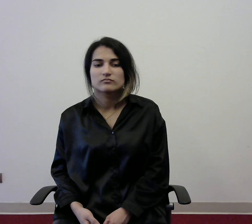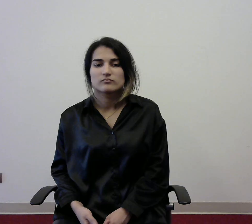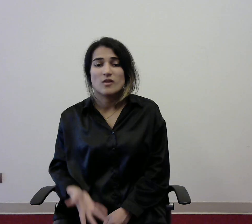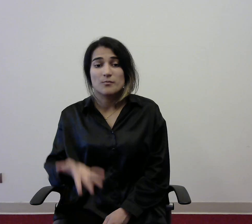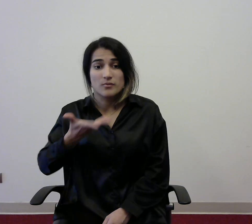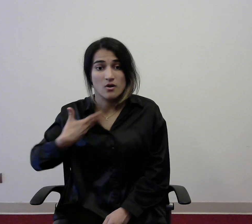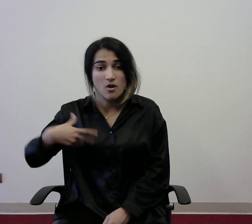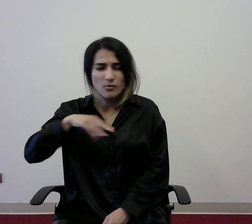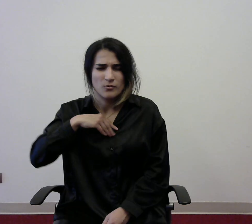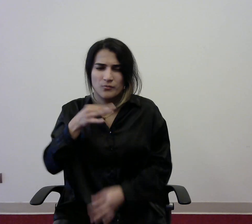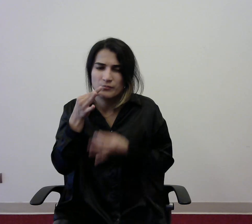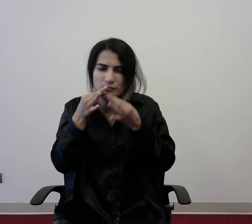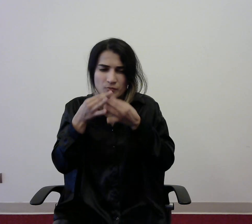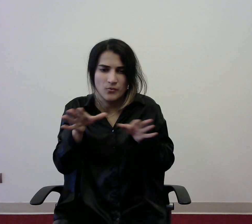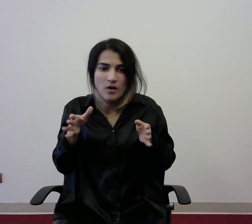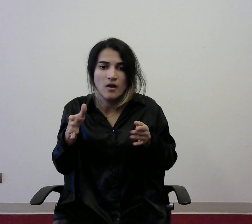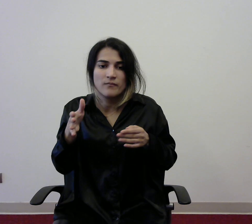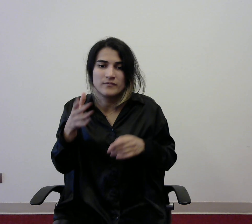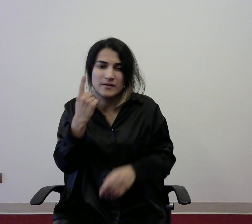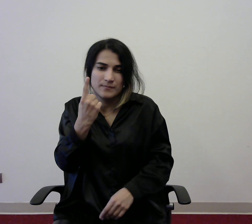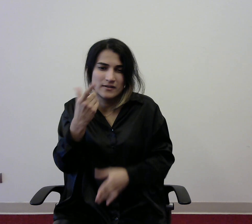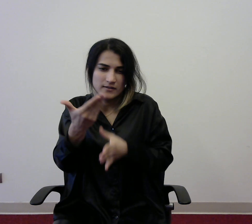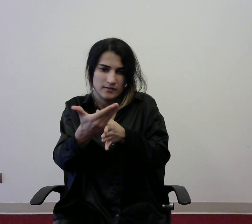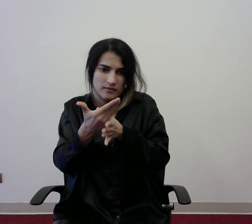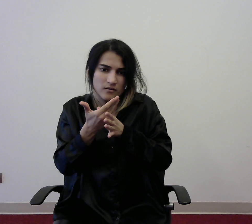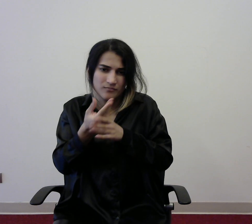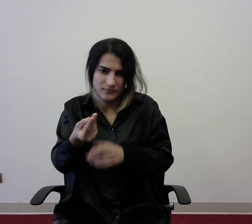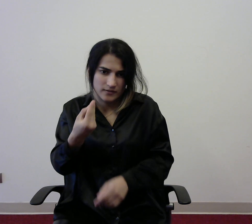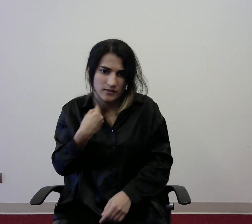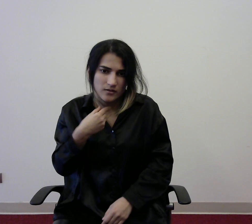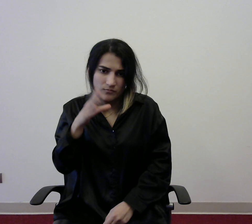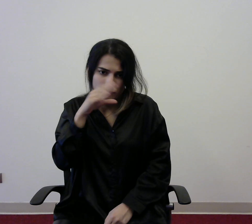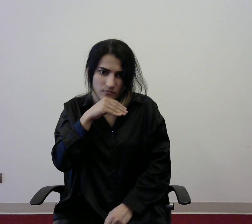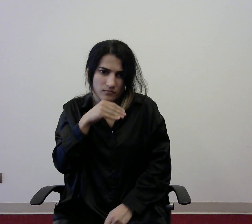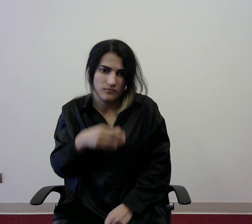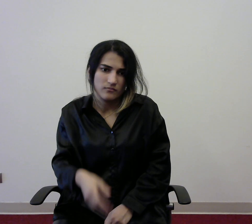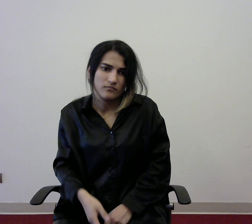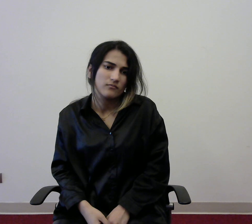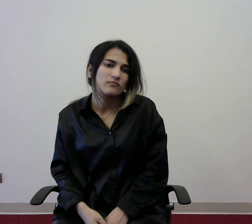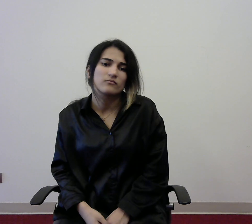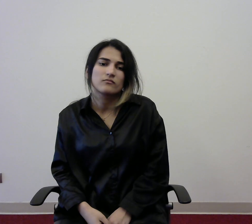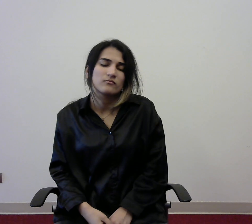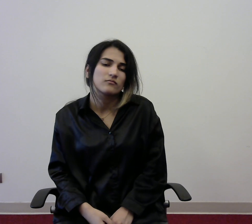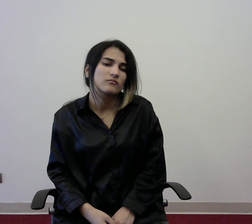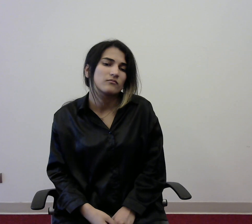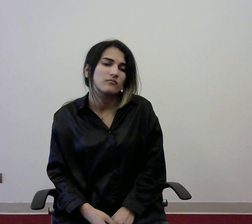Bizə hər hansı bir yardım düşürmü?